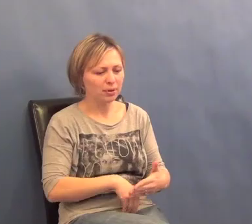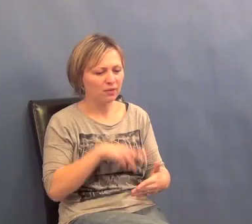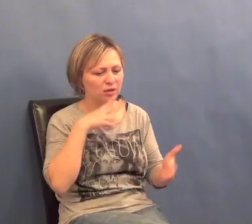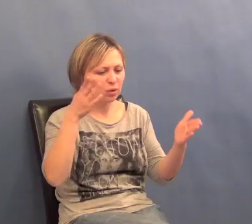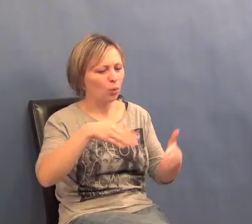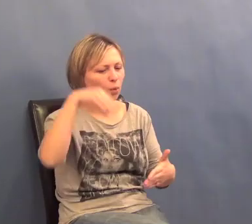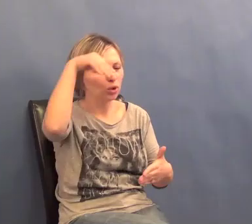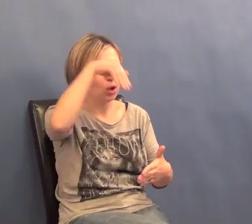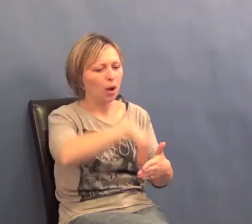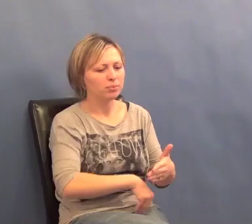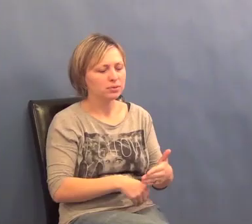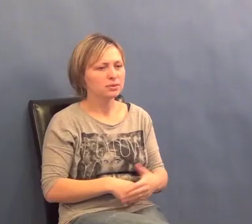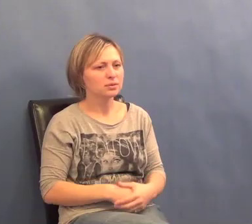Utopić się w rowie napełnionym wodą.